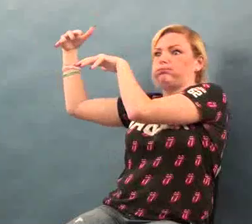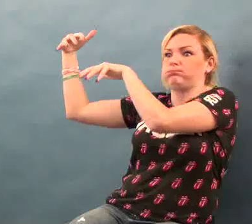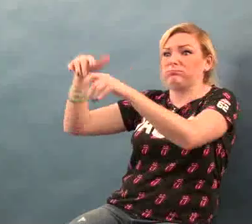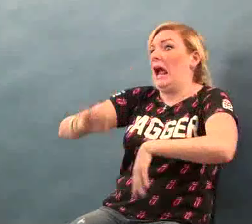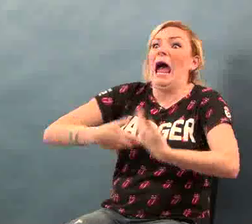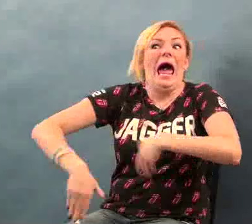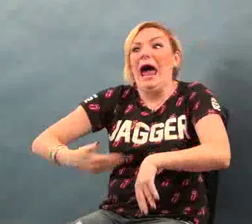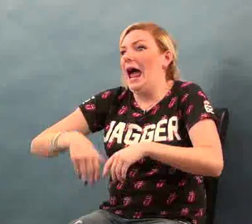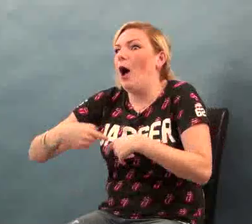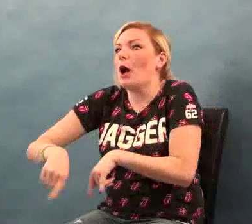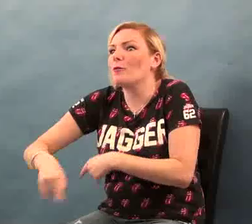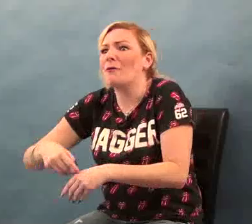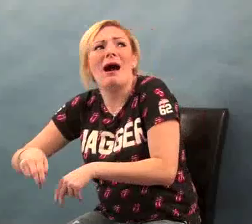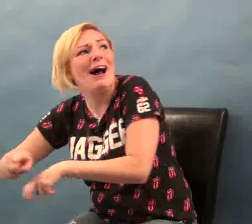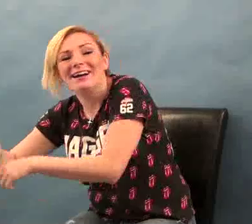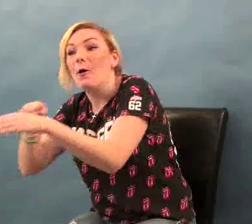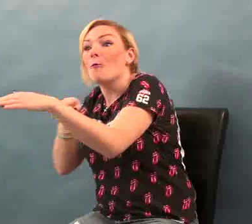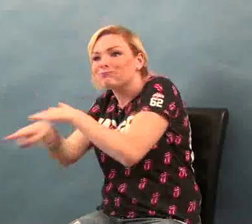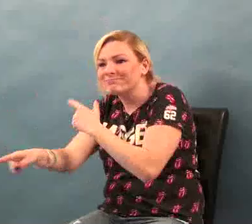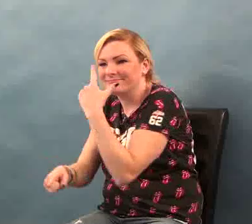Pies zaczął uciekać szczekając.